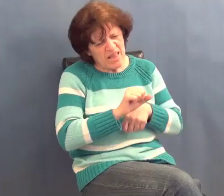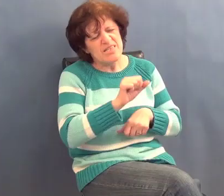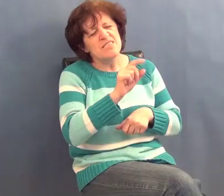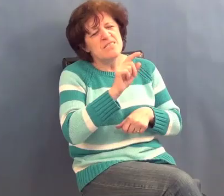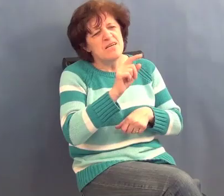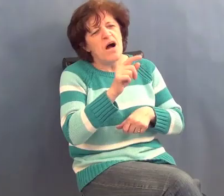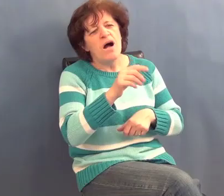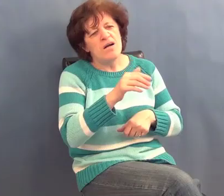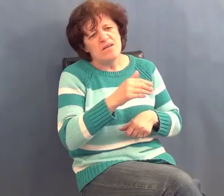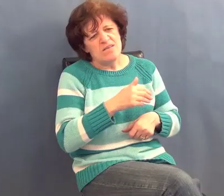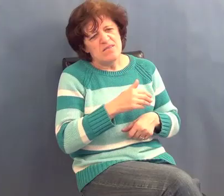Ja jestem.